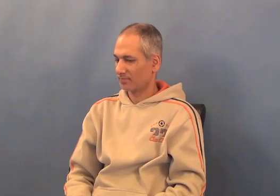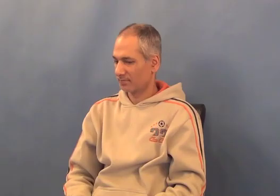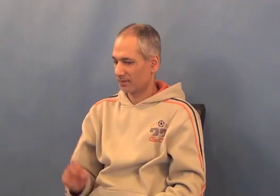Tak.